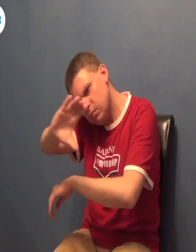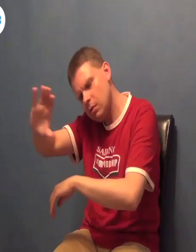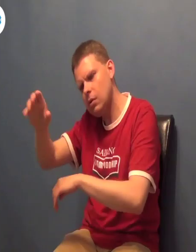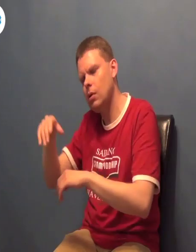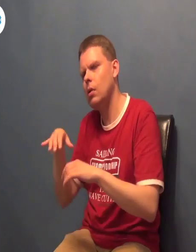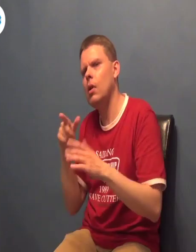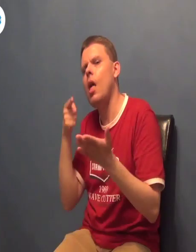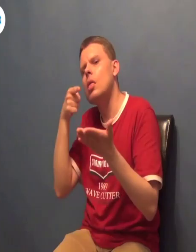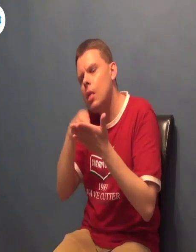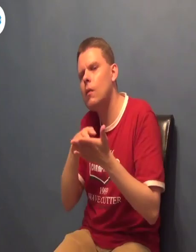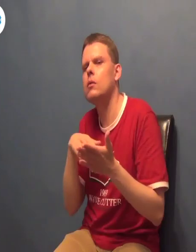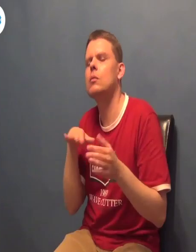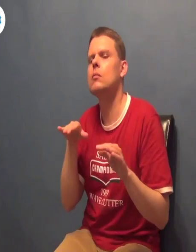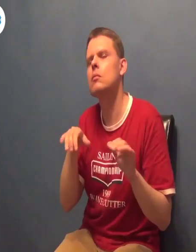Trafiają na nie, opierają się o nie i obserwują.